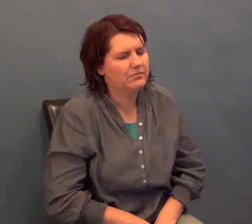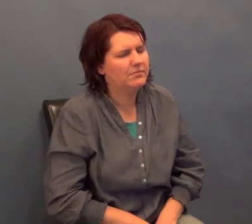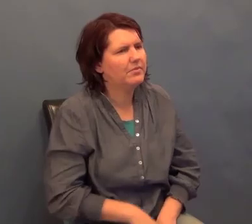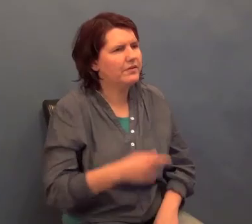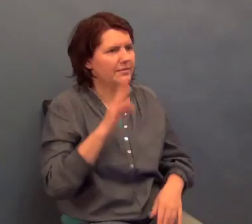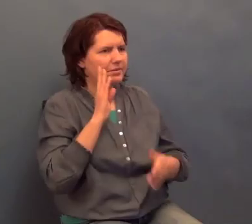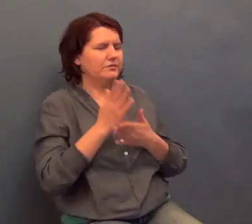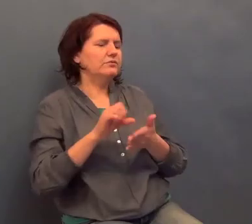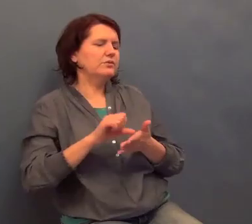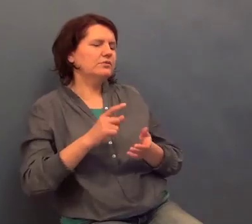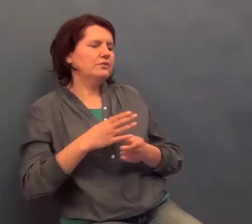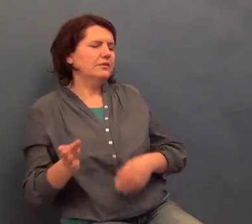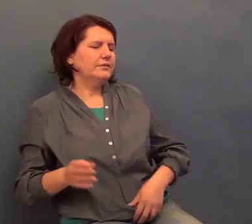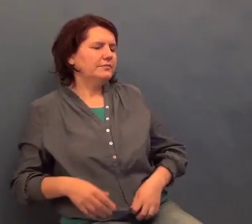Nie pamiętam już, co było od połowy filmu.